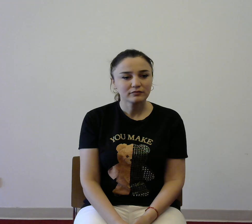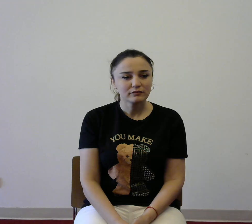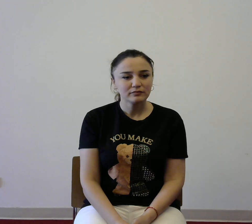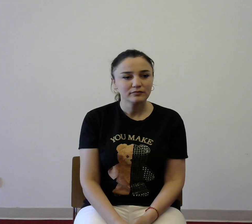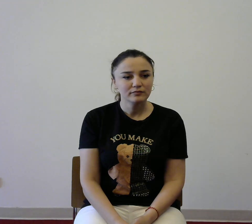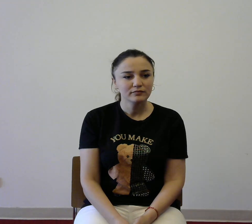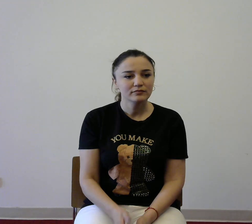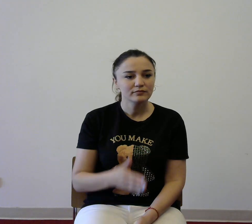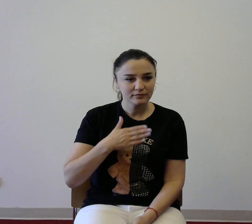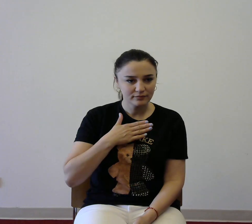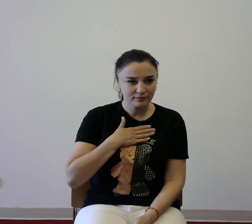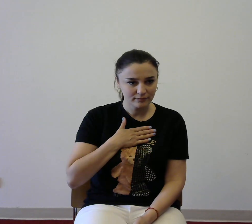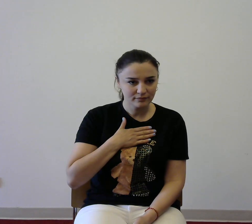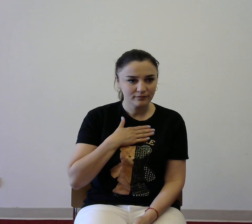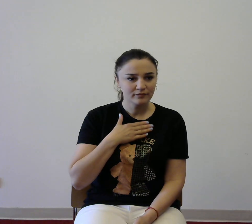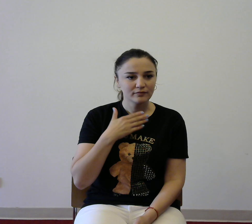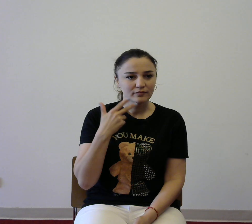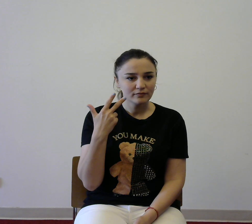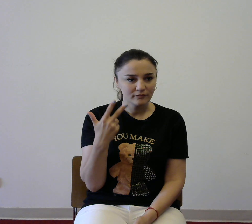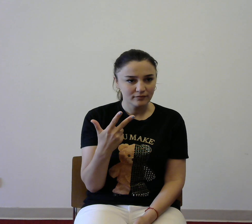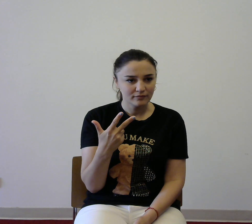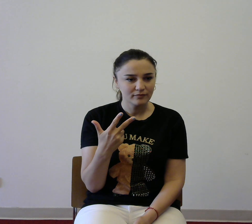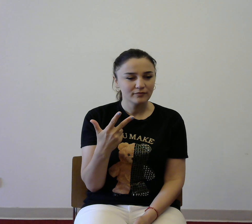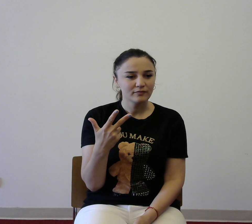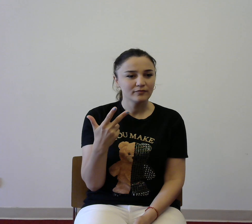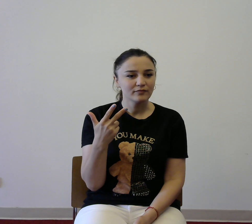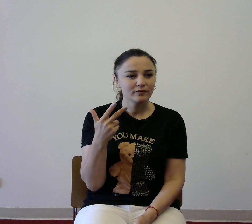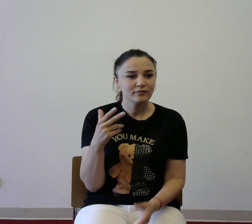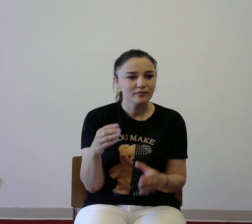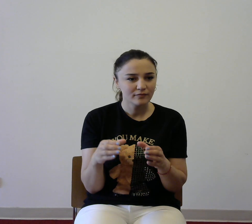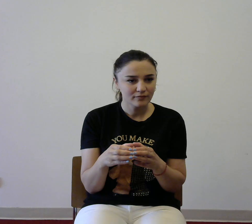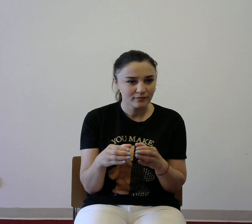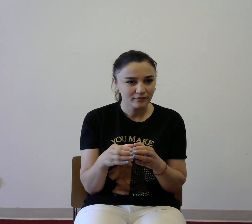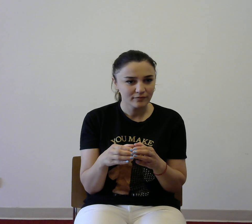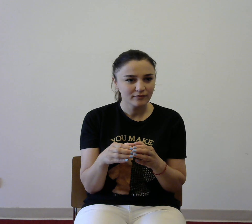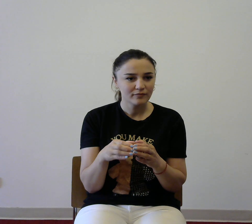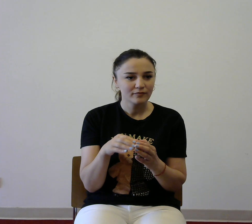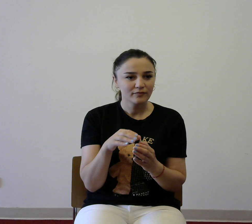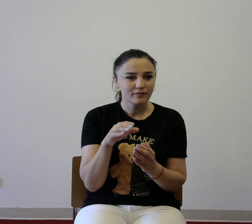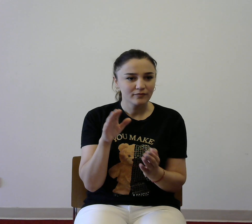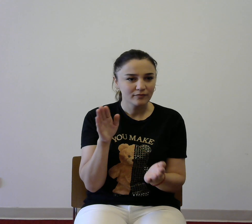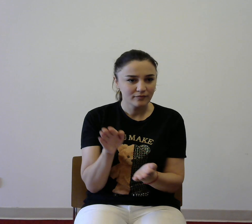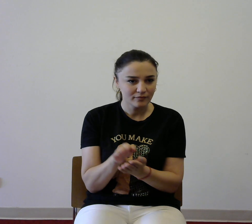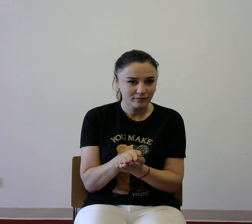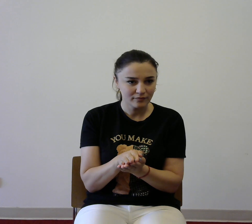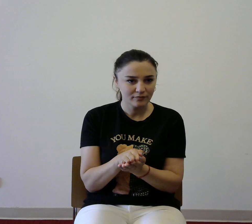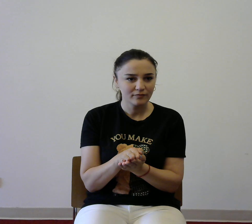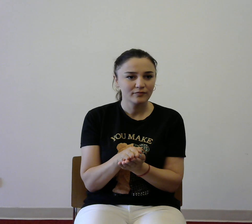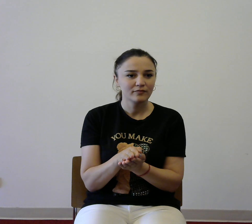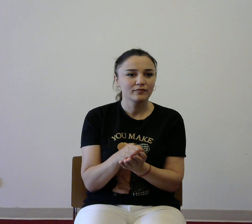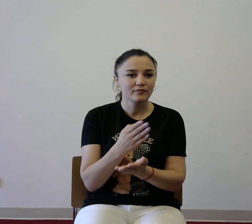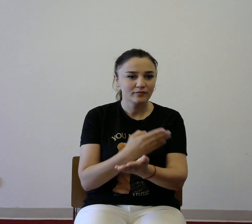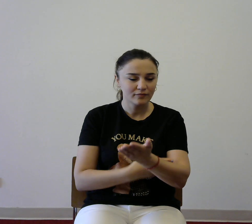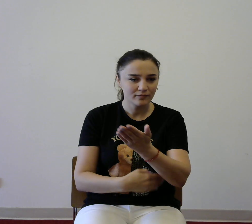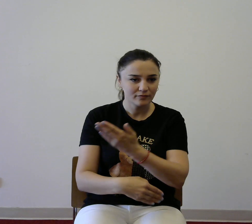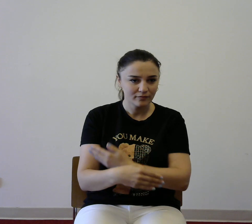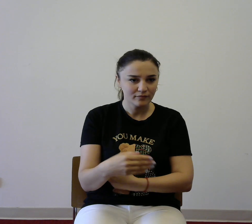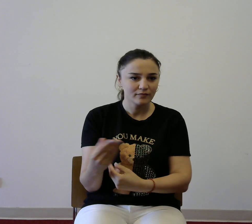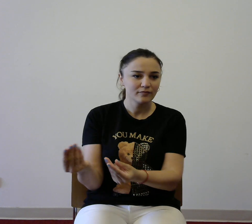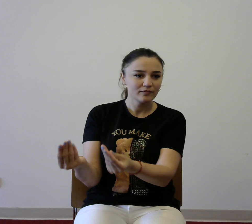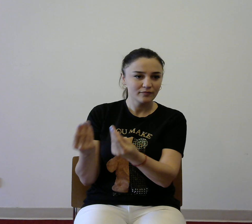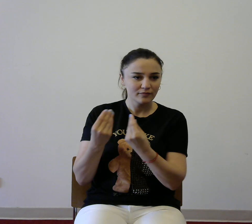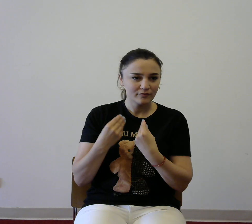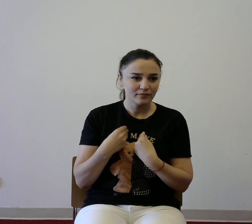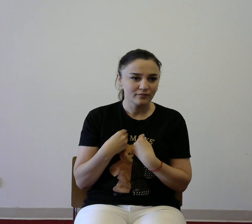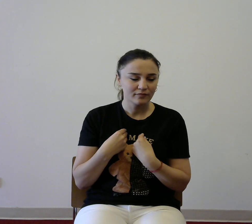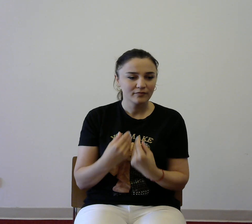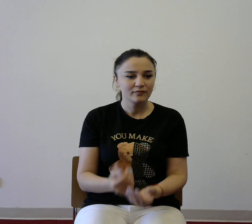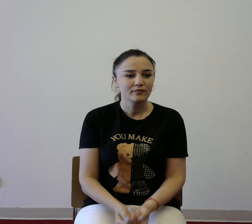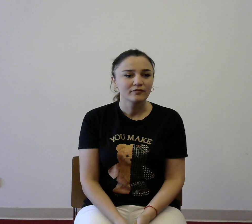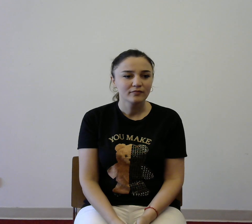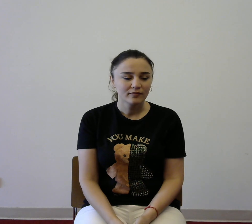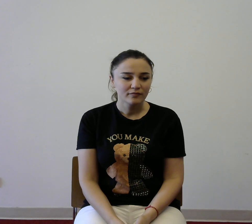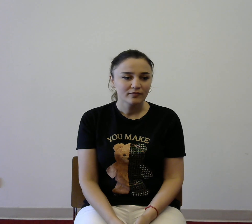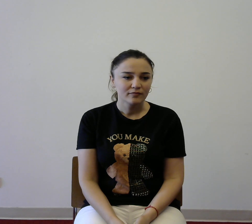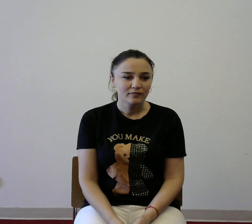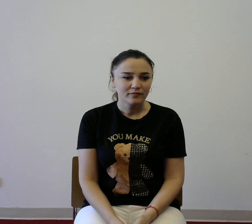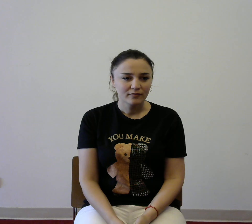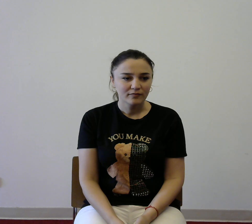Mənə III dərəcə müddətsiz əlillik verilib